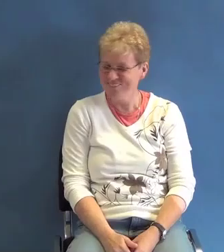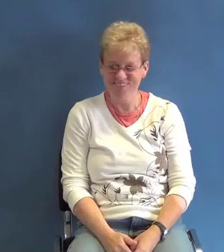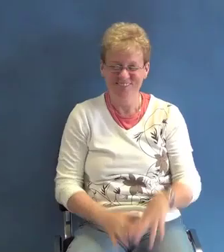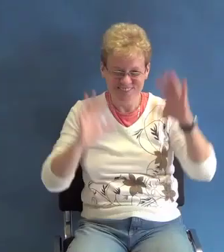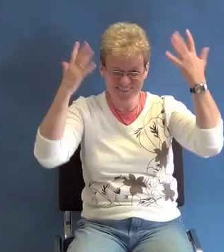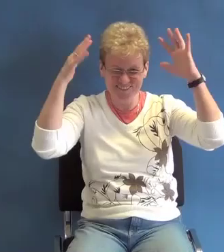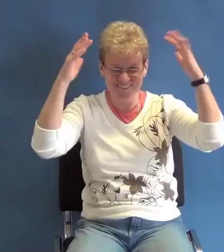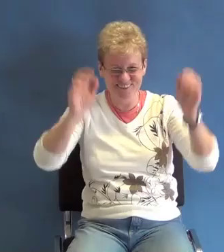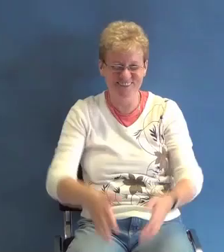Brawo.